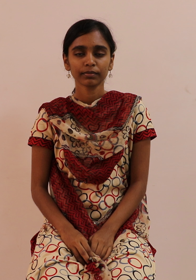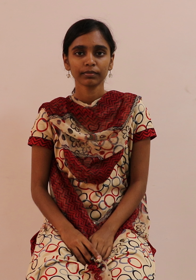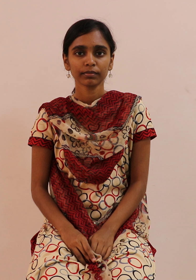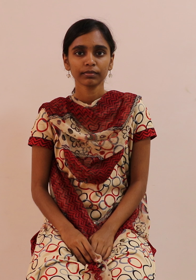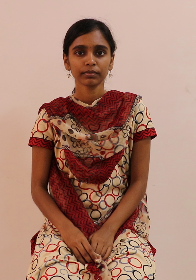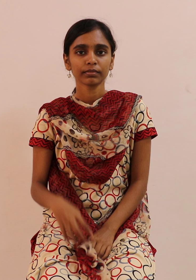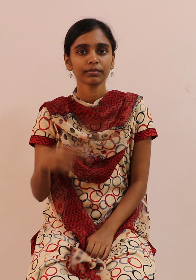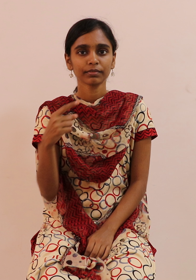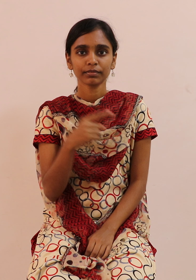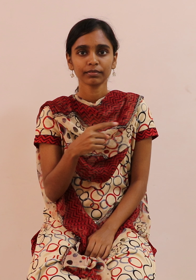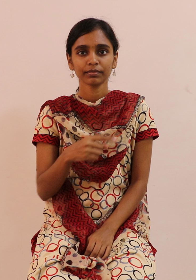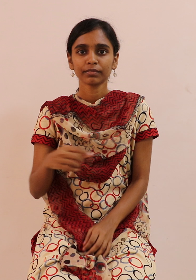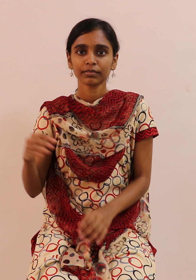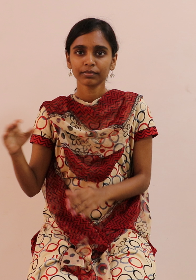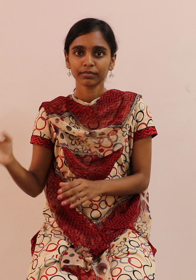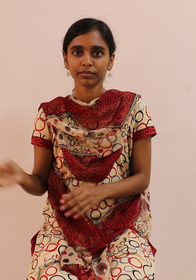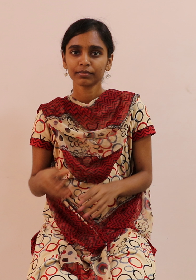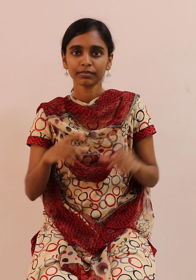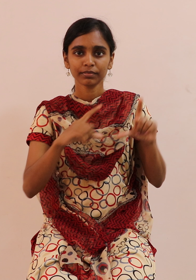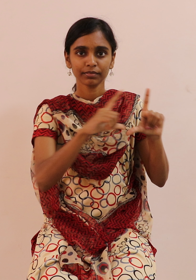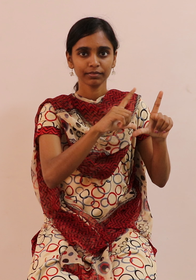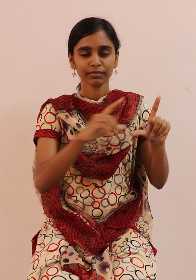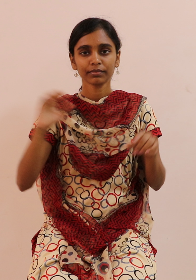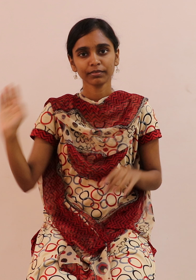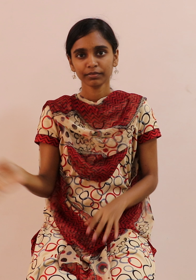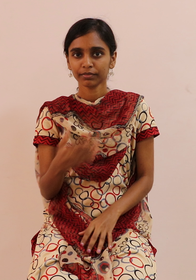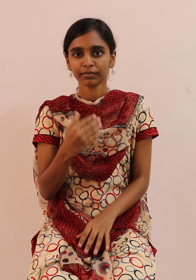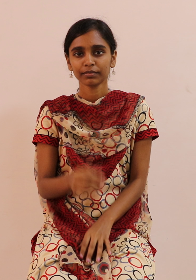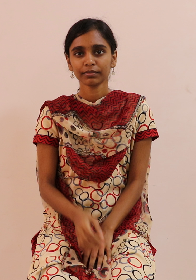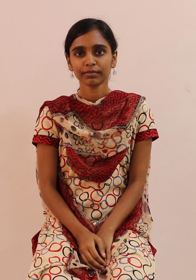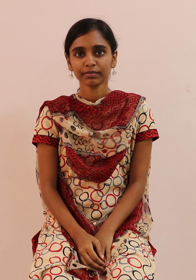He is going into the room